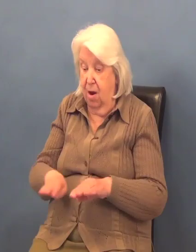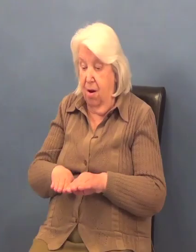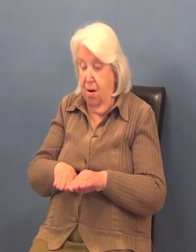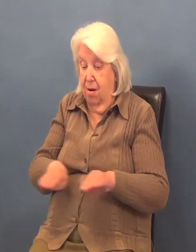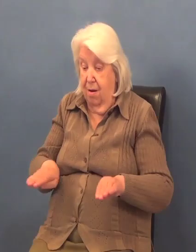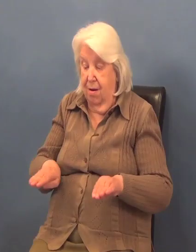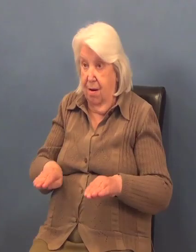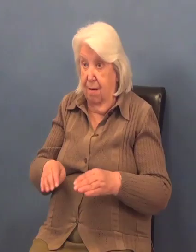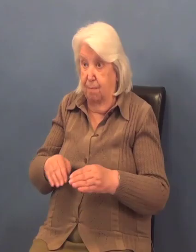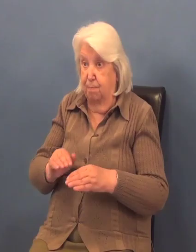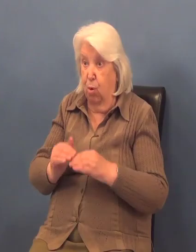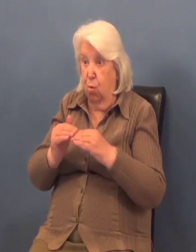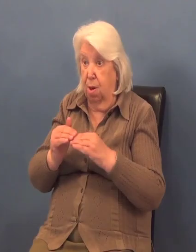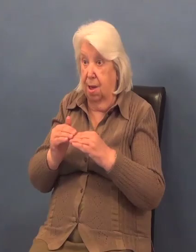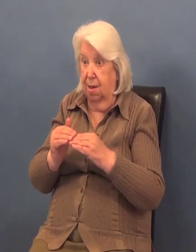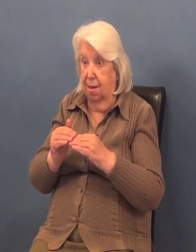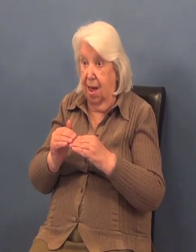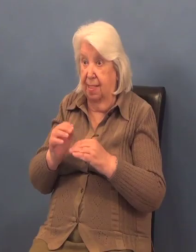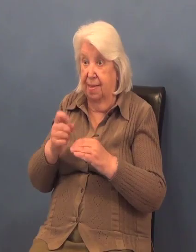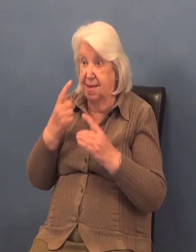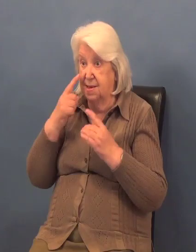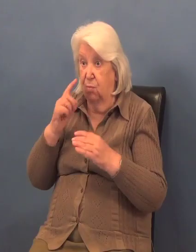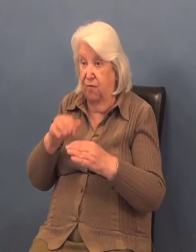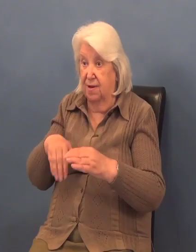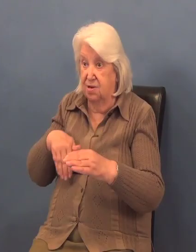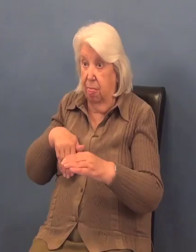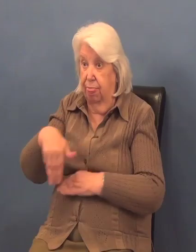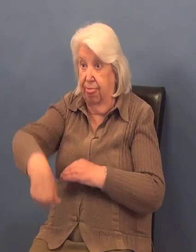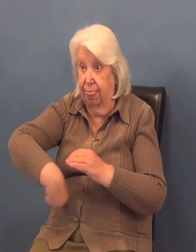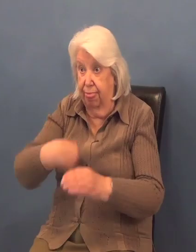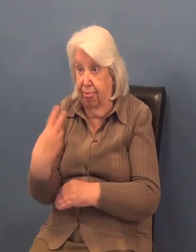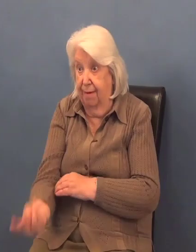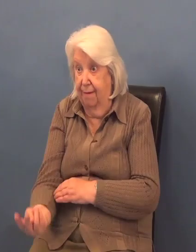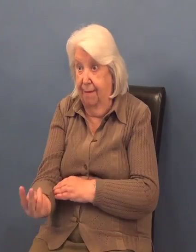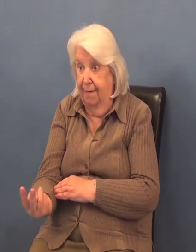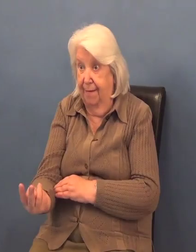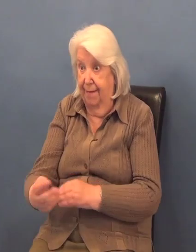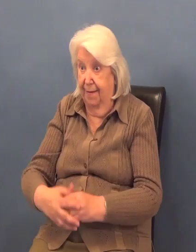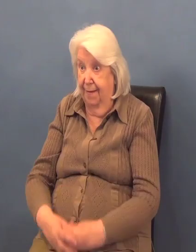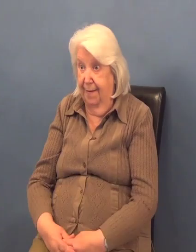Jest próg, i jak ktoś nie zauważy to potknie się o niego i upadnie.